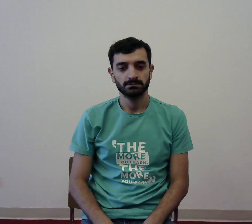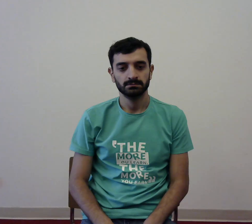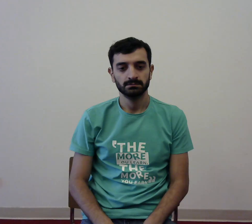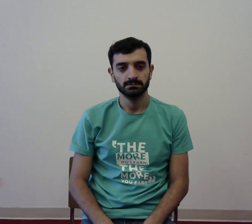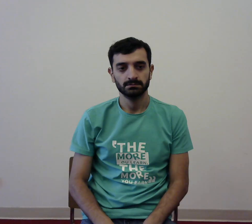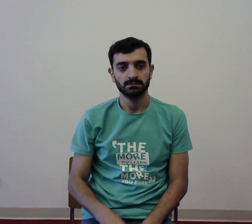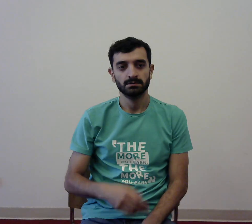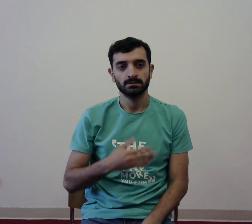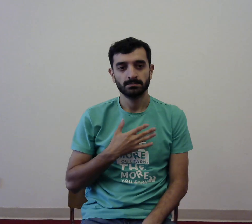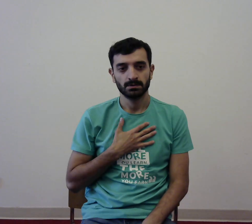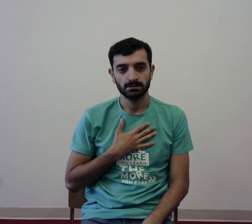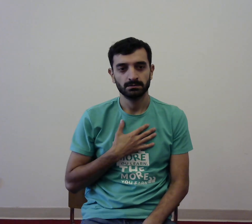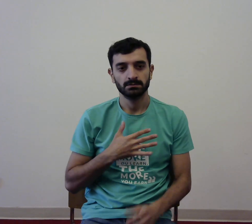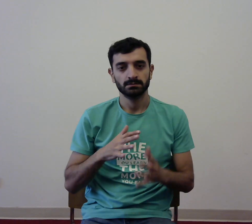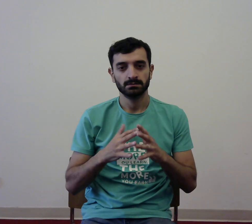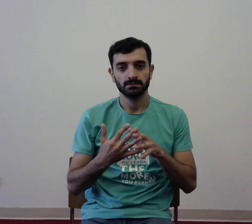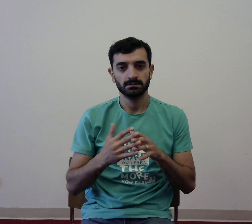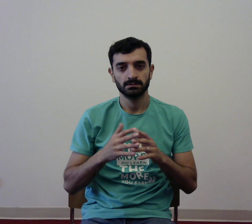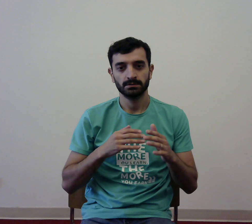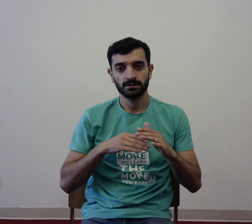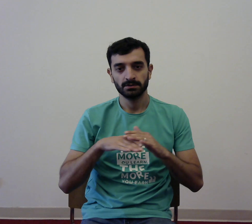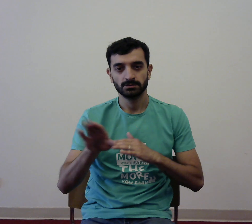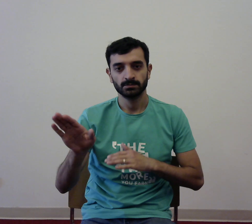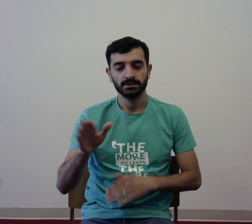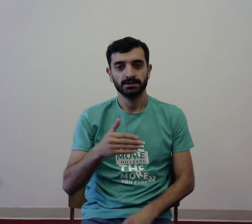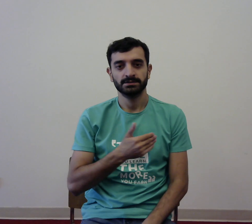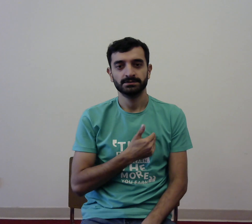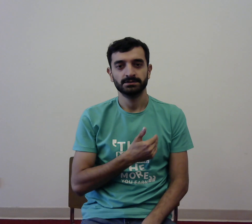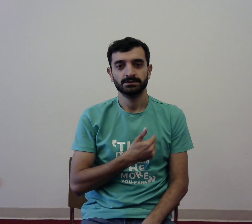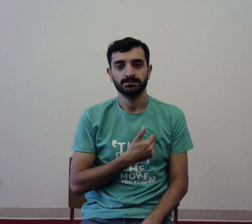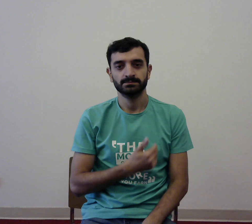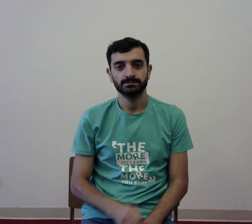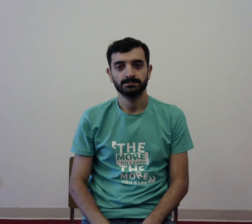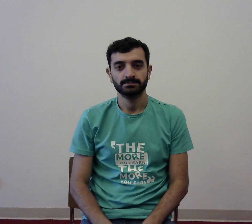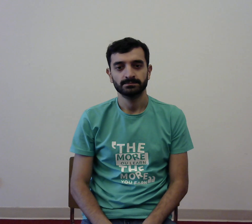Mən kəndə getmək istəyirəm